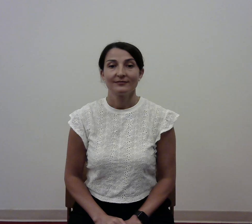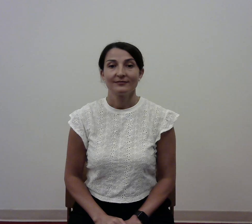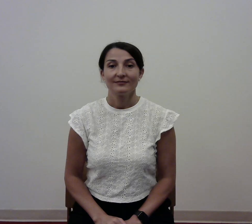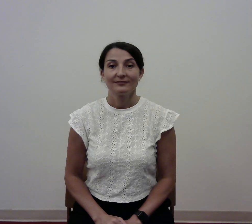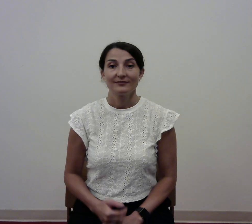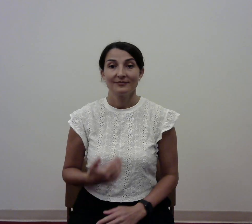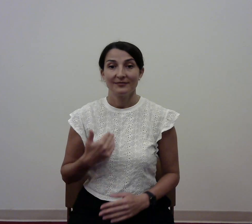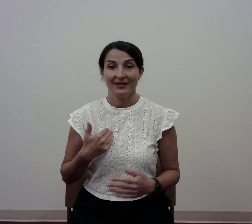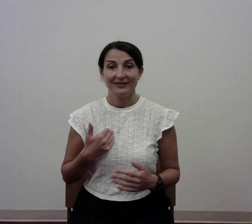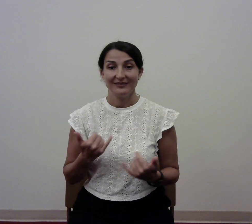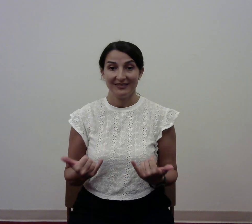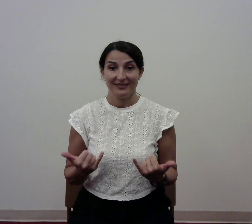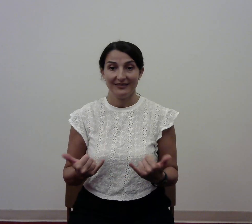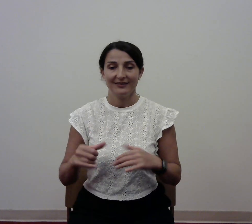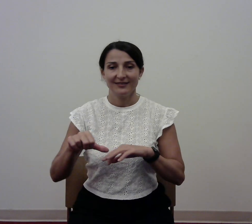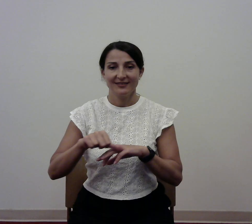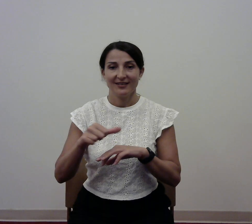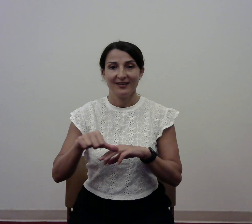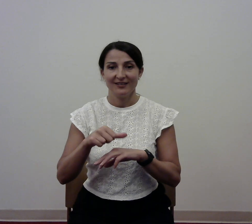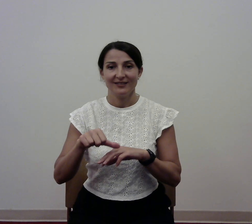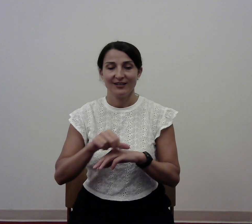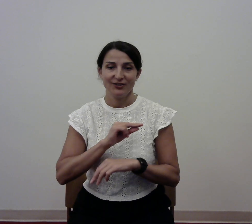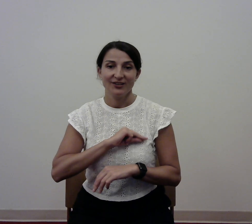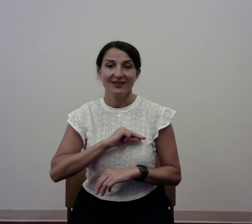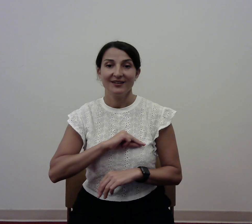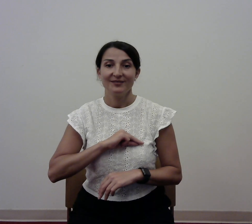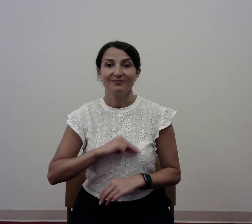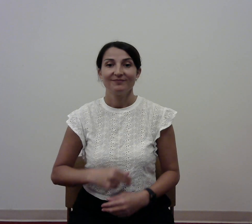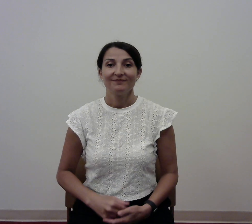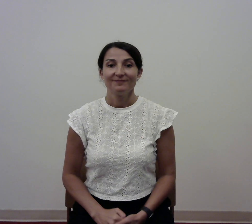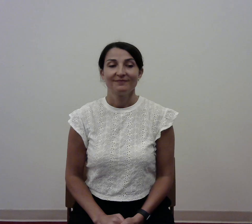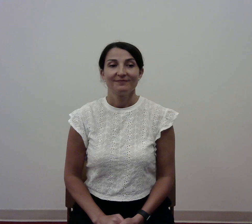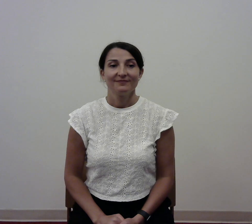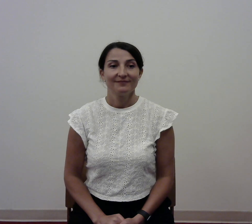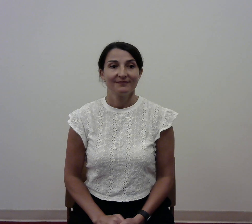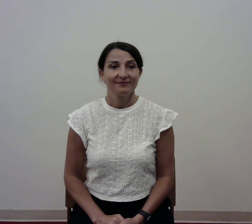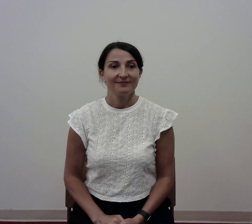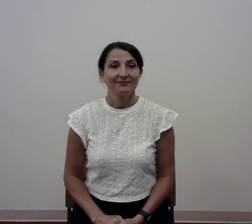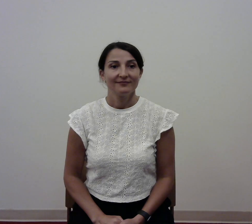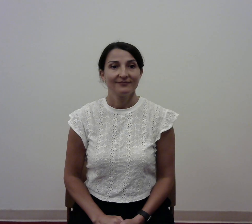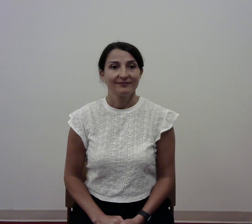Mən indi zərgər işləyirəm